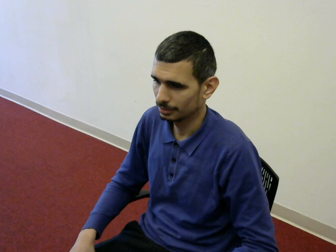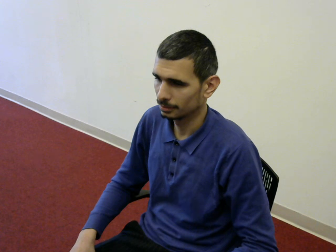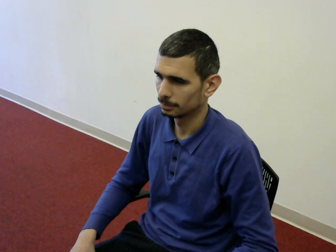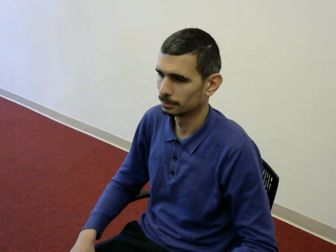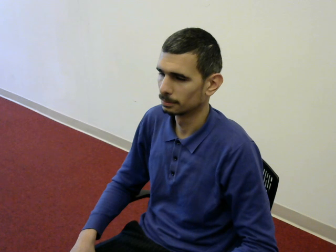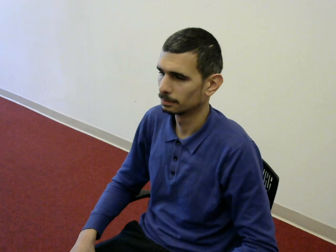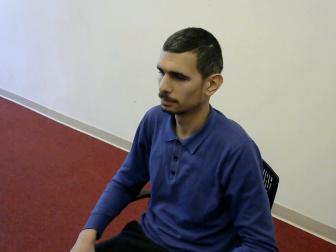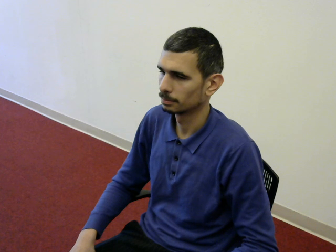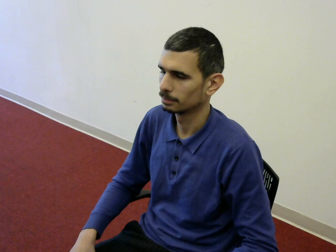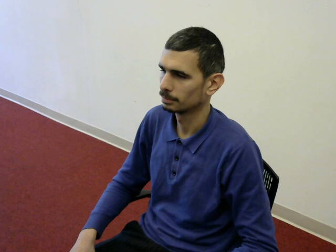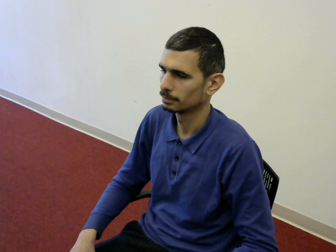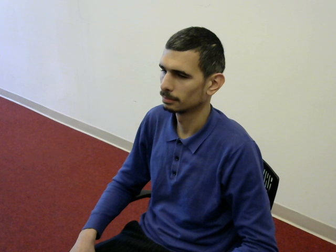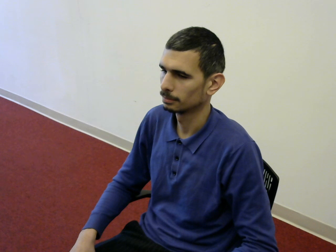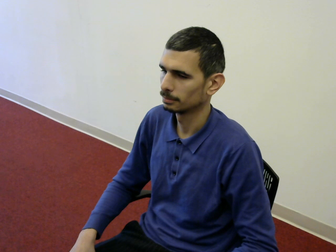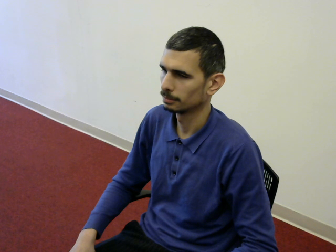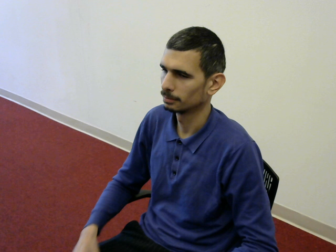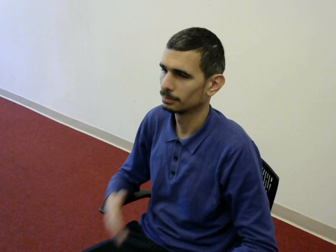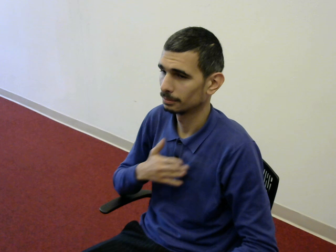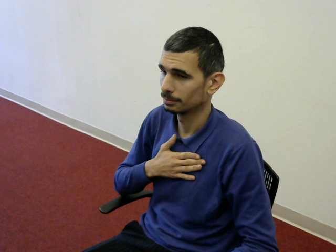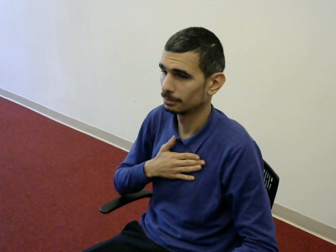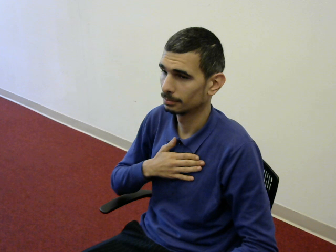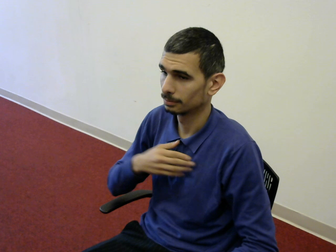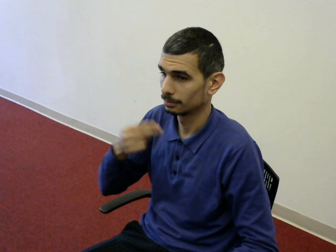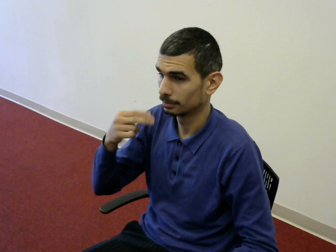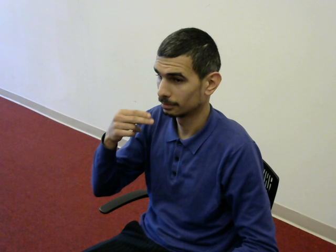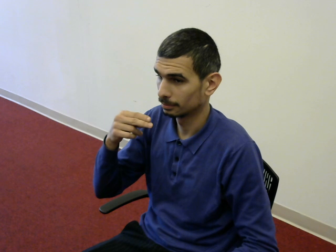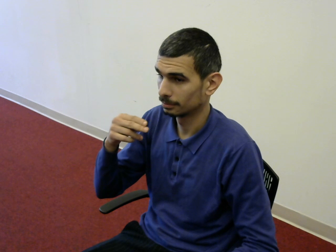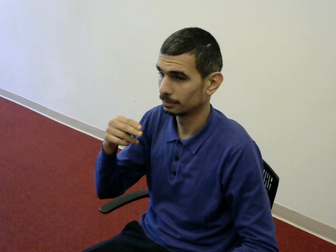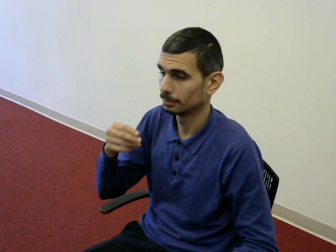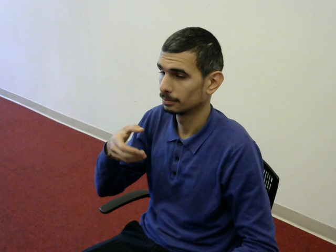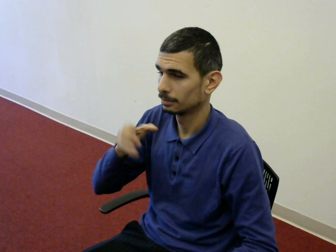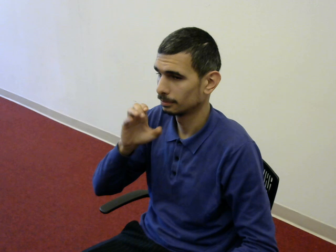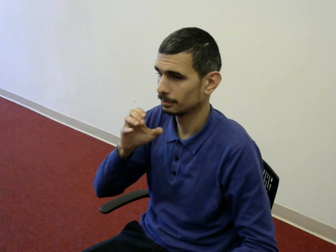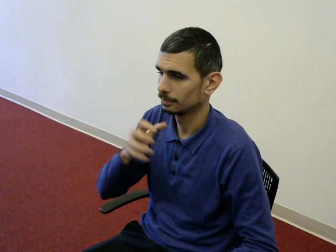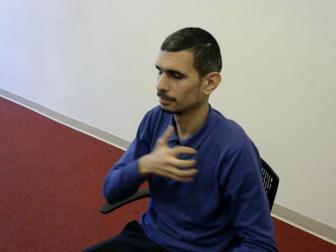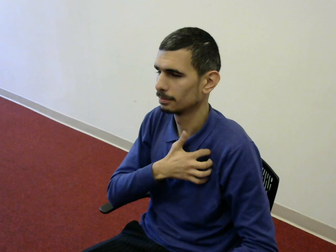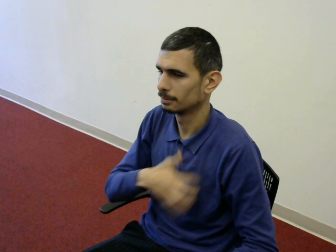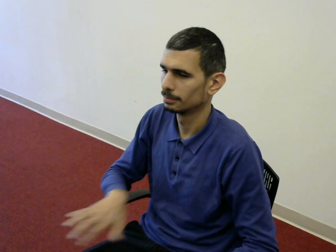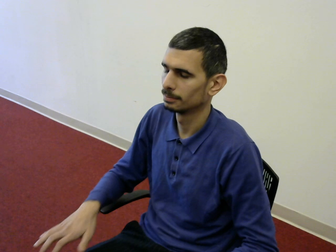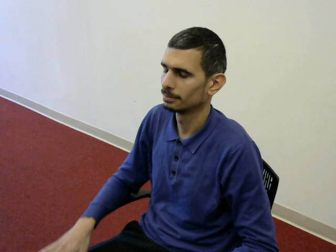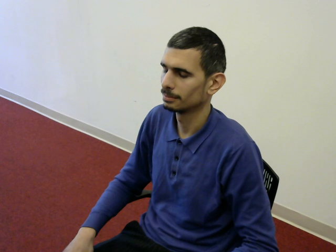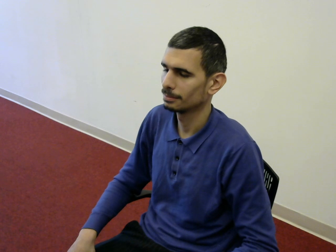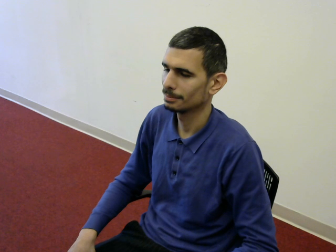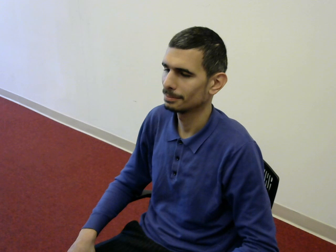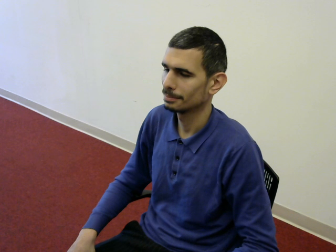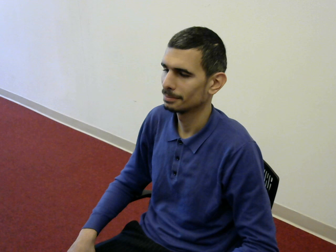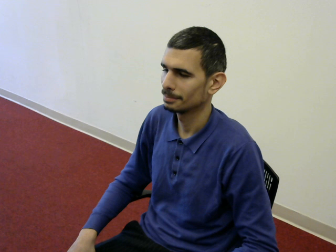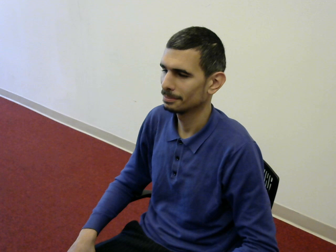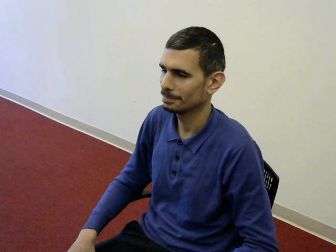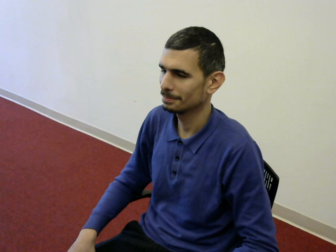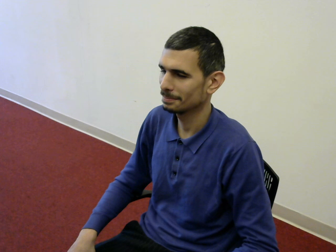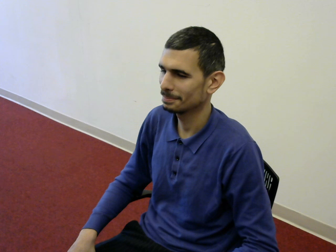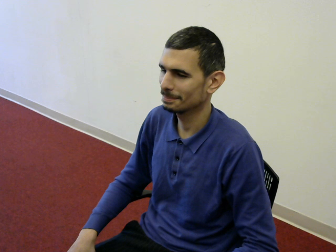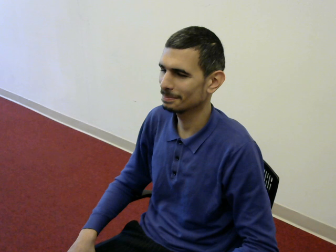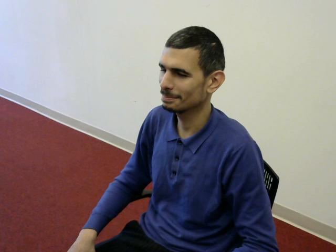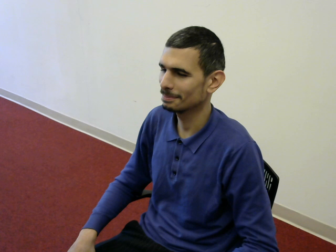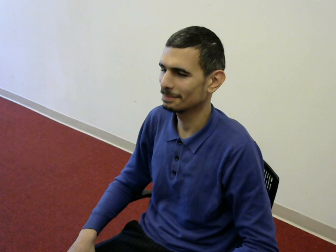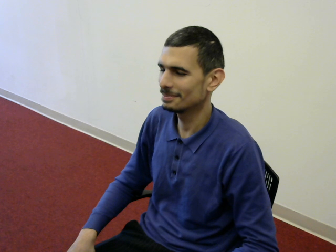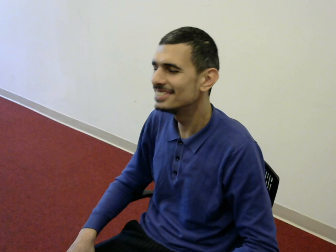Mən çay içmək istəmirəm